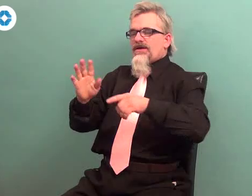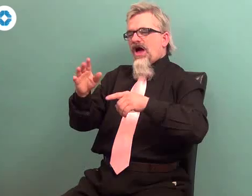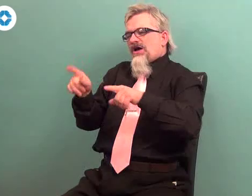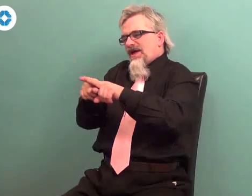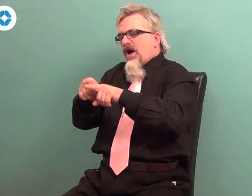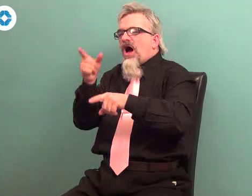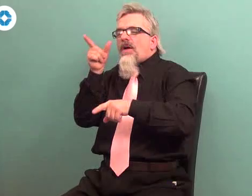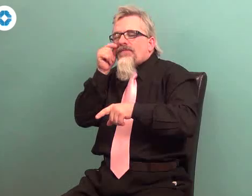Tak samo zasnął.